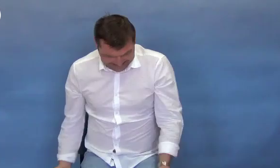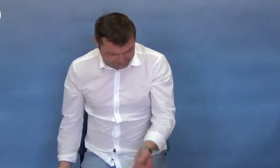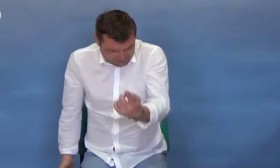Pierwszy raz widzę.